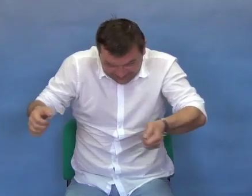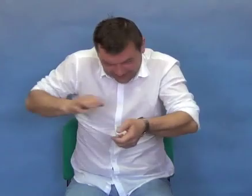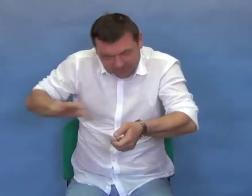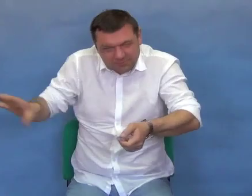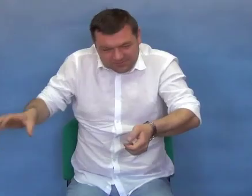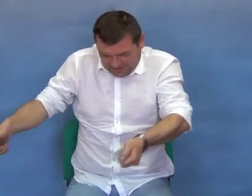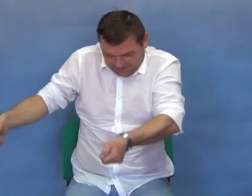Kradnie go.